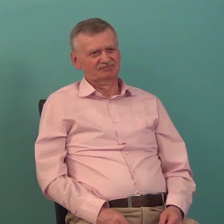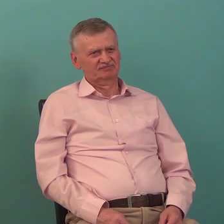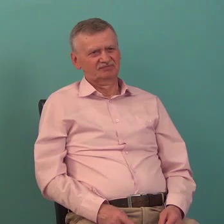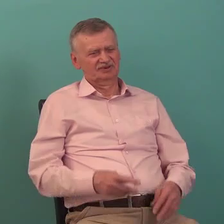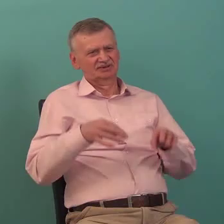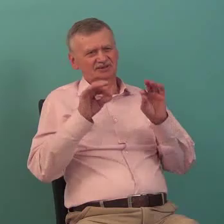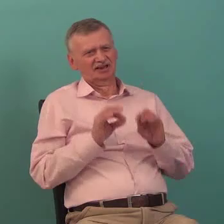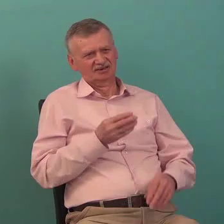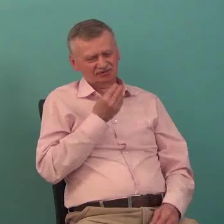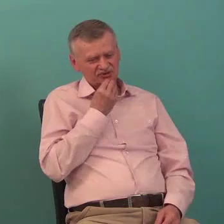Sklep spożywczy.